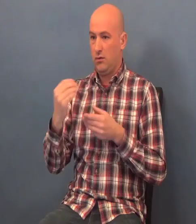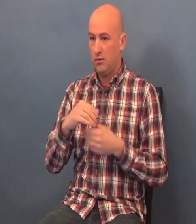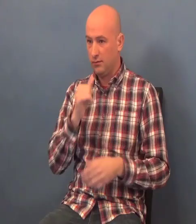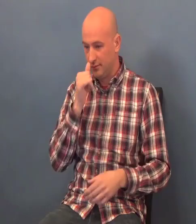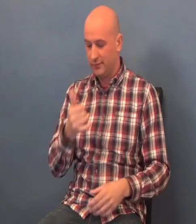Nie możesz.